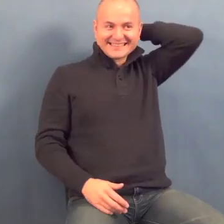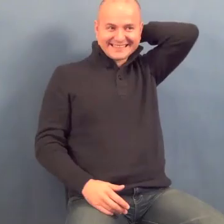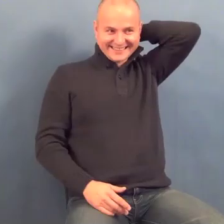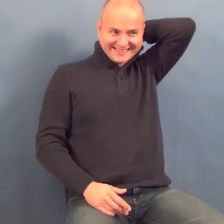Nie wiem.